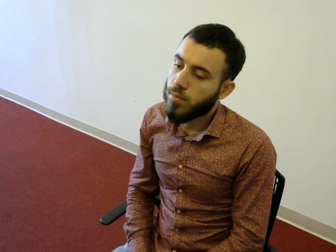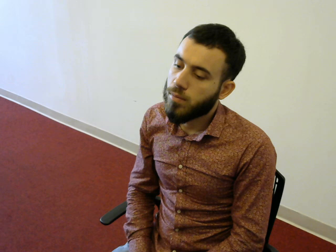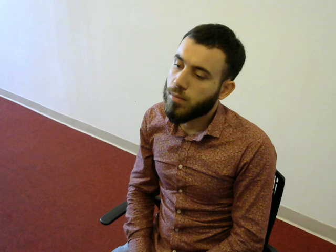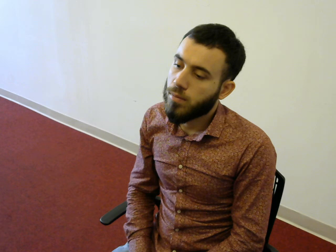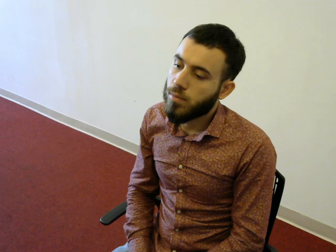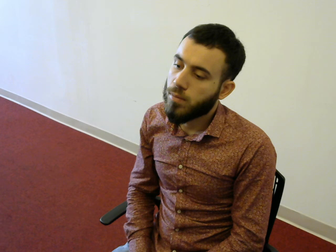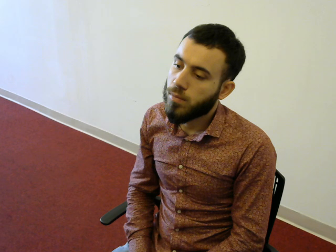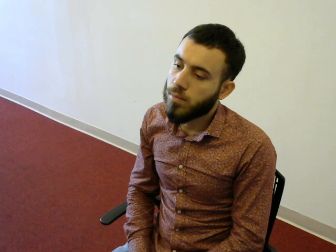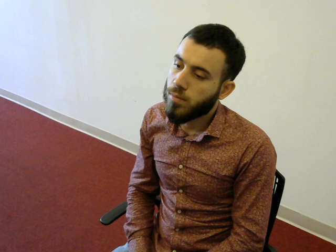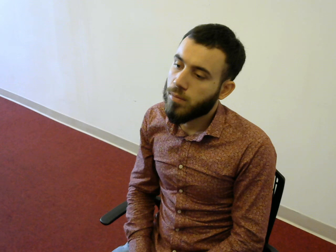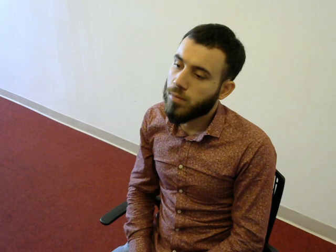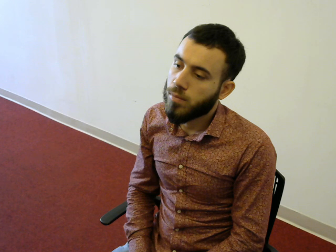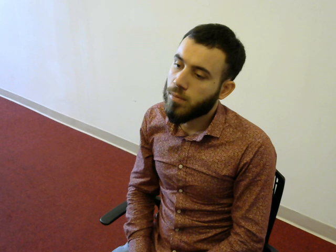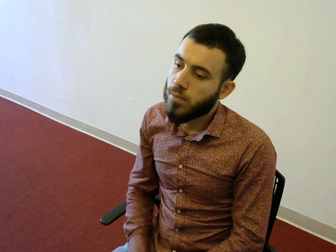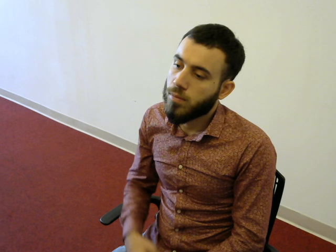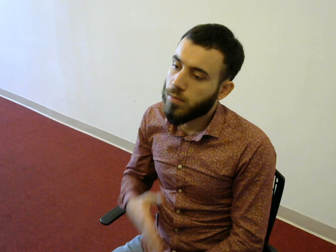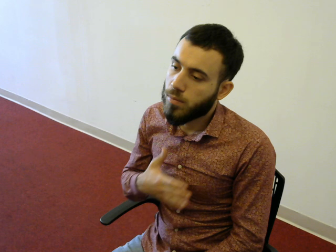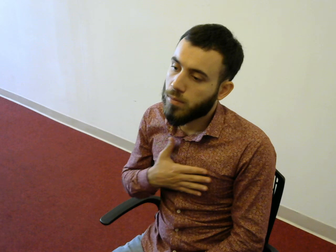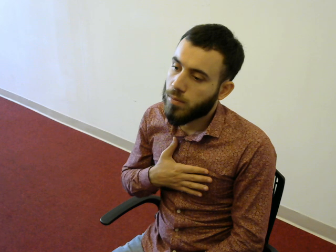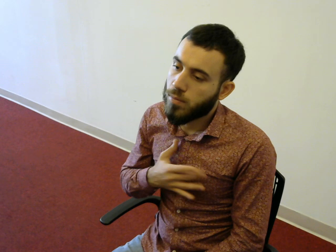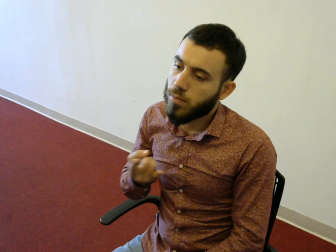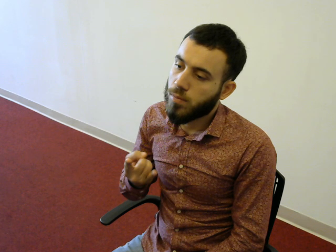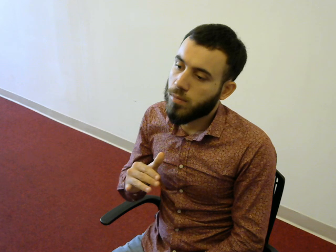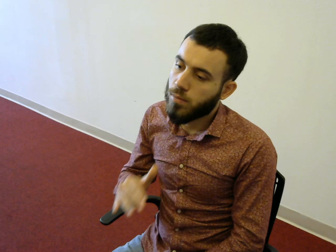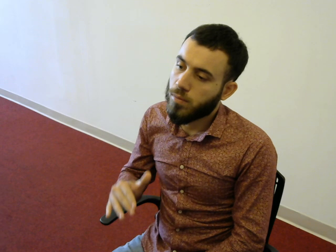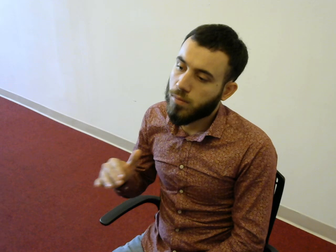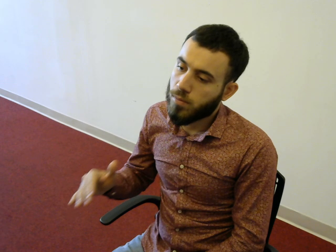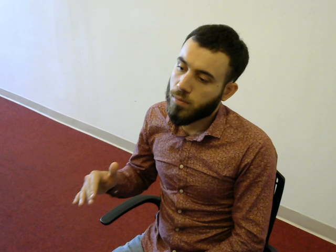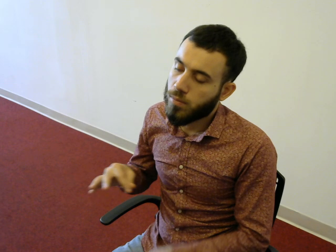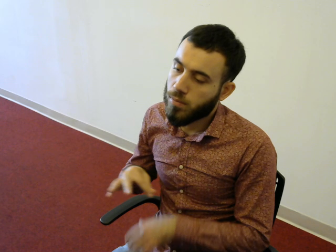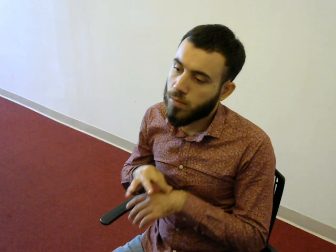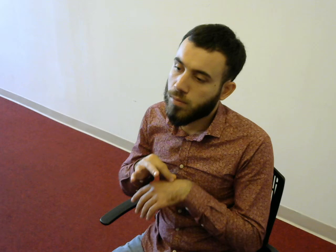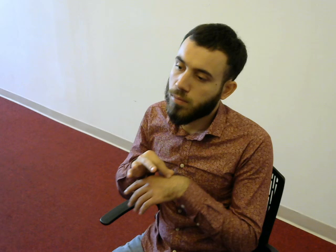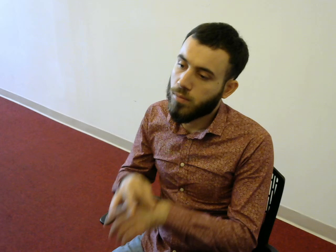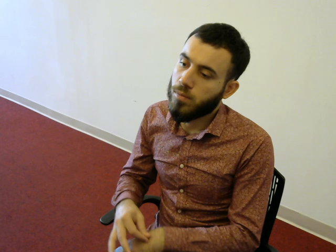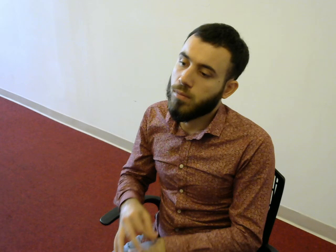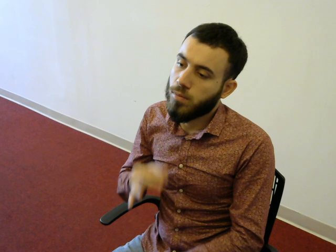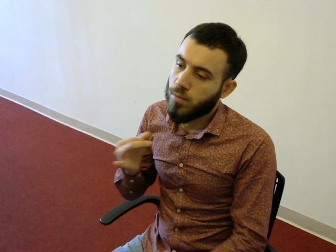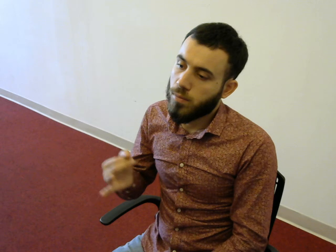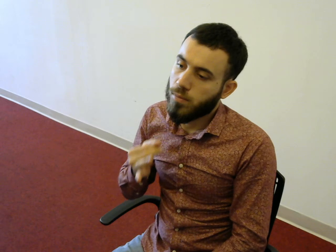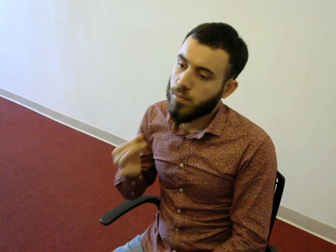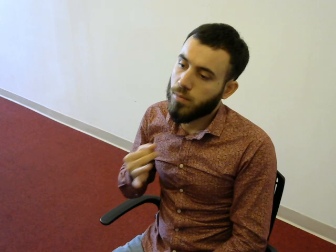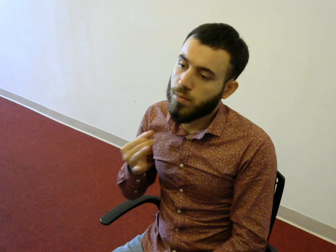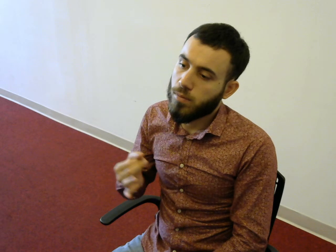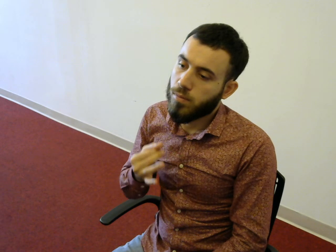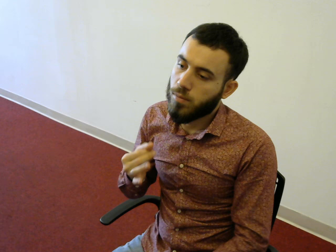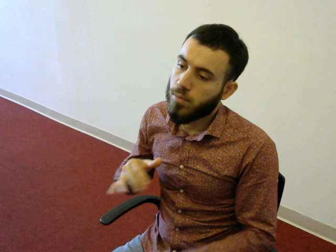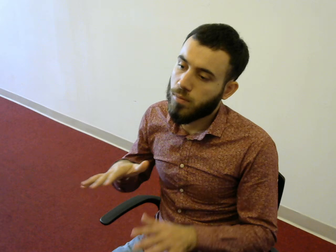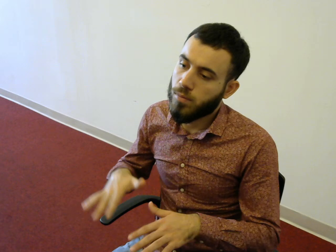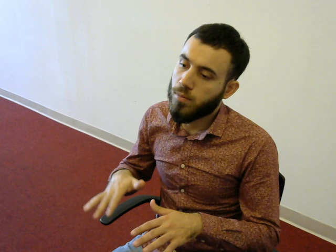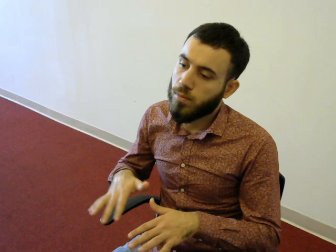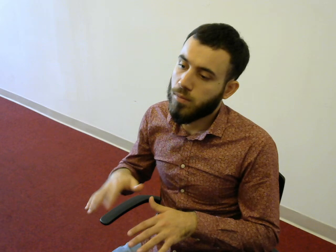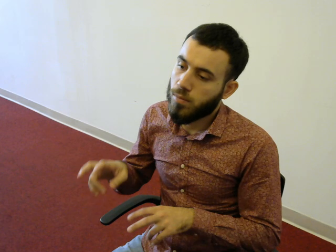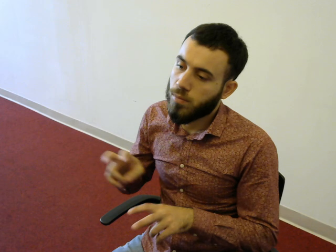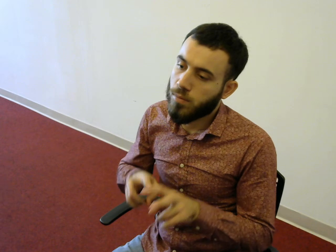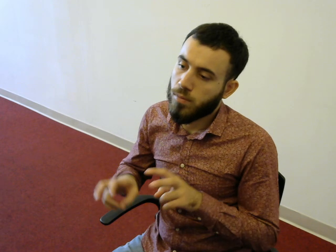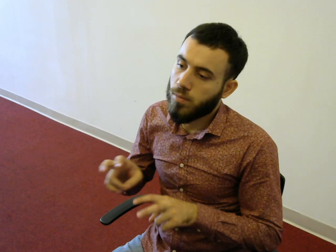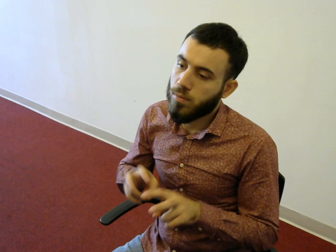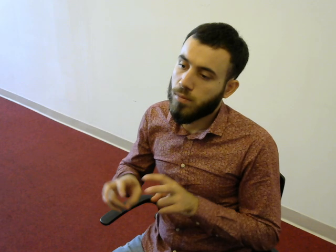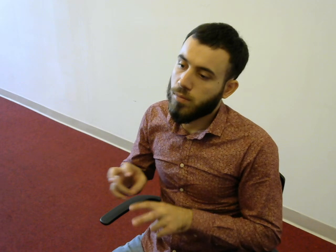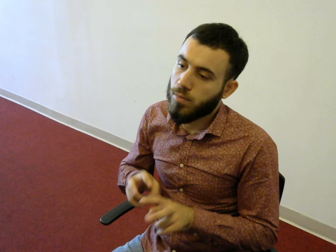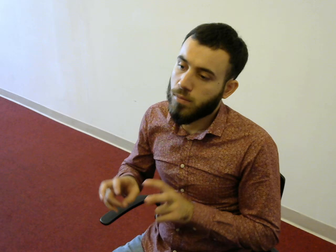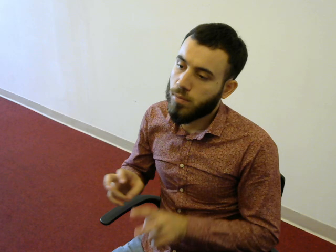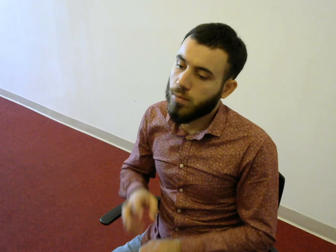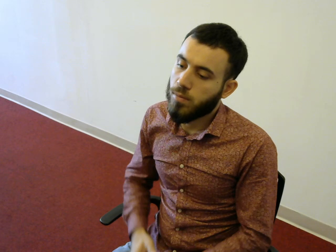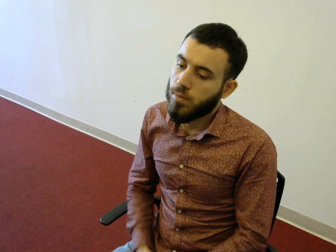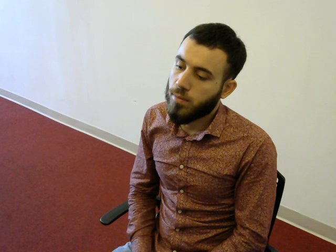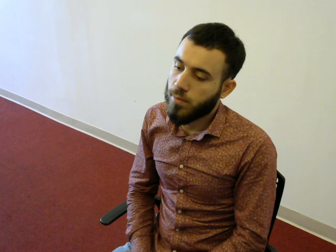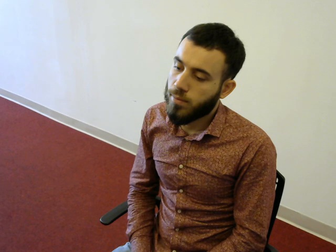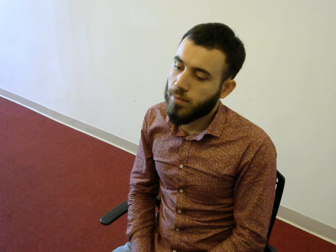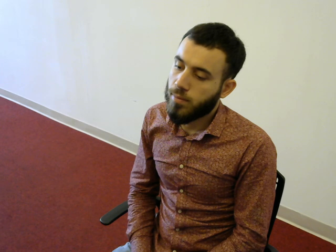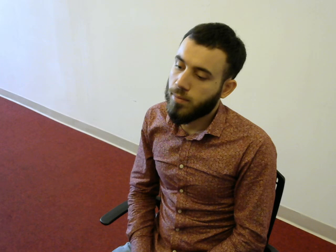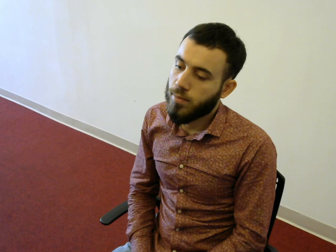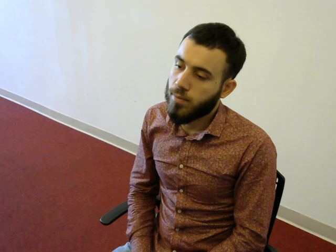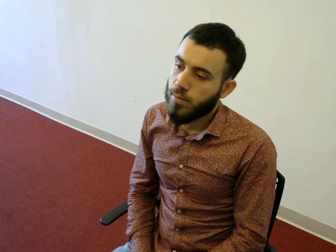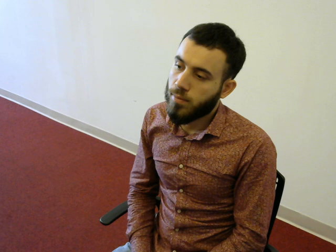Mən uşaqlarımı aparmağa maraqlı yer axtarıram